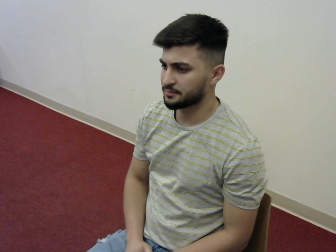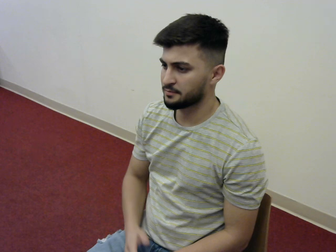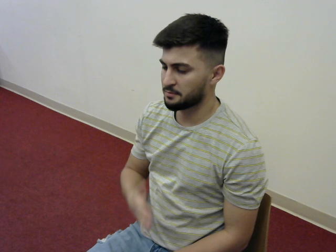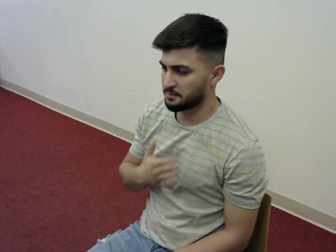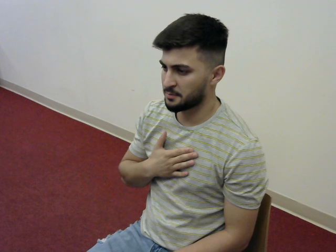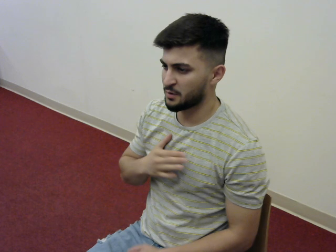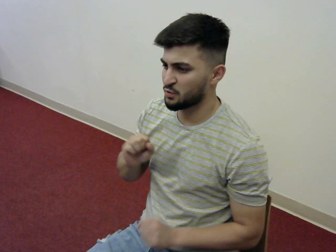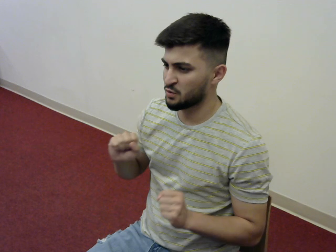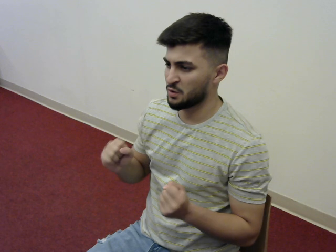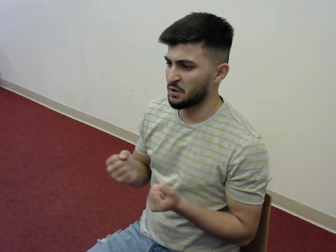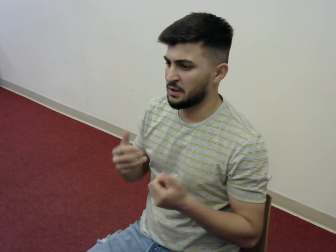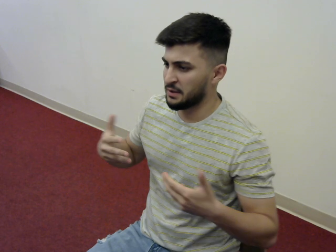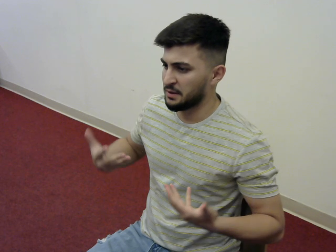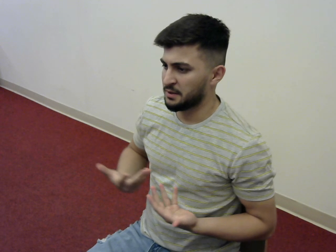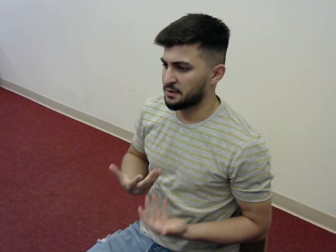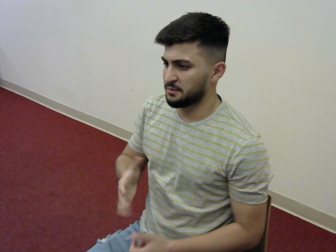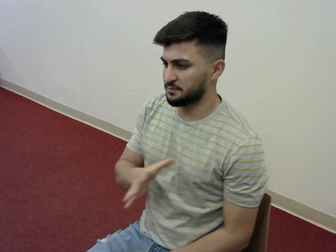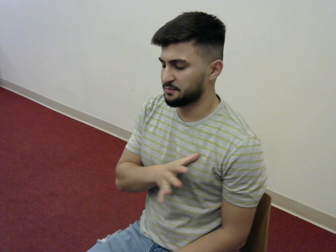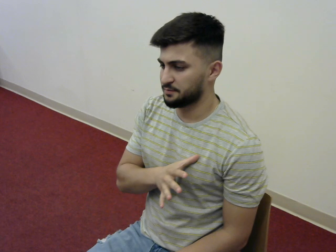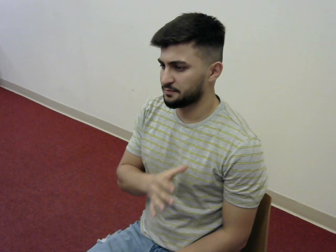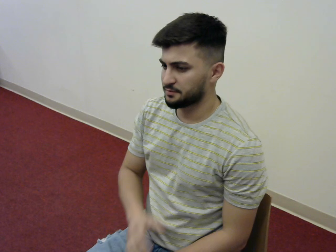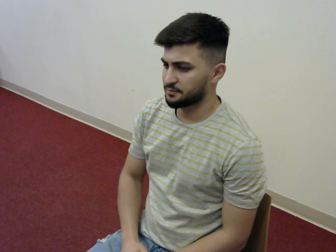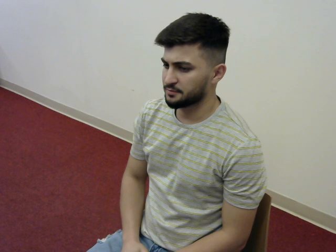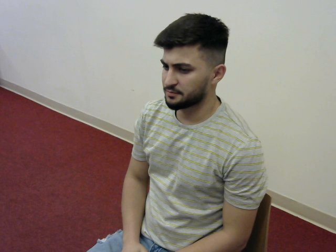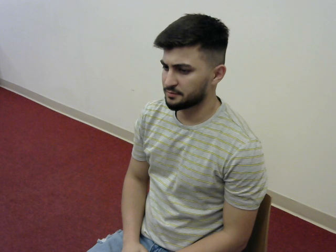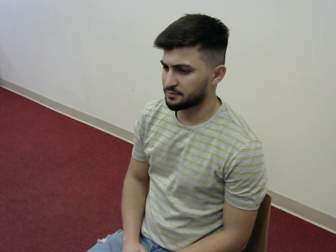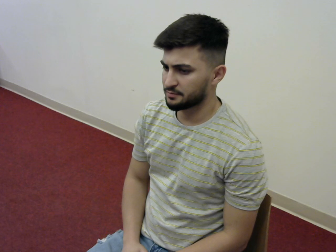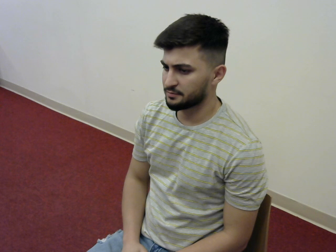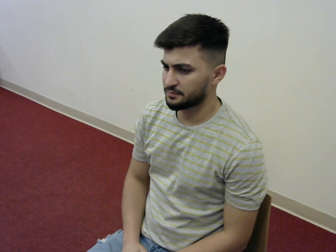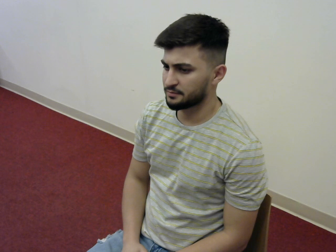Mən sətəlcəm olmuşam